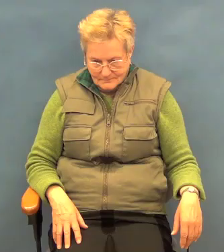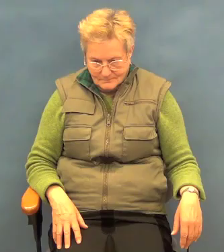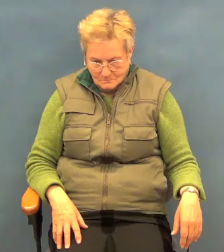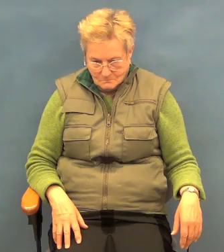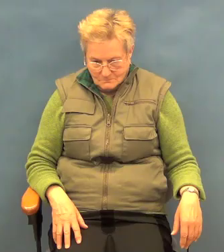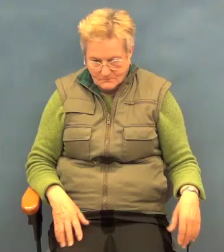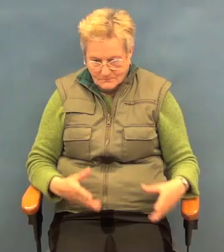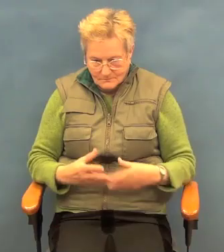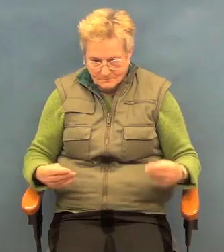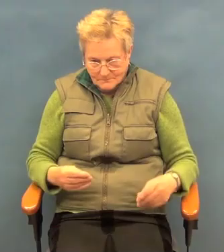Gruszki zniknęły.